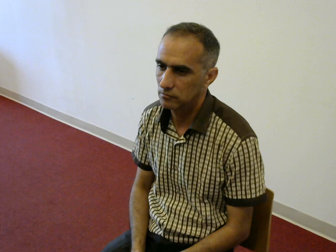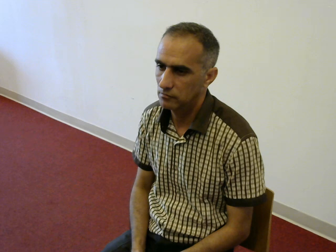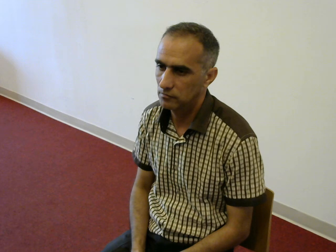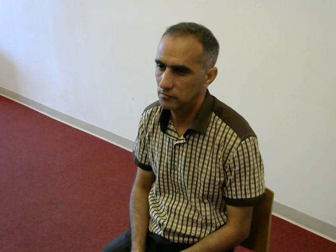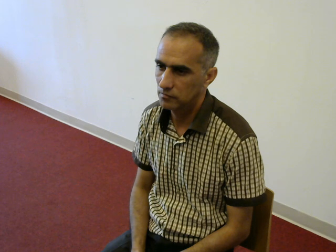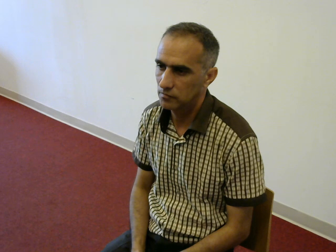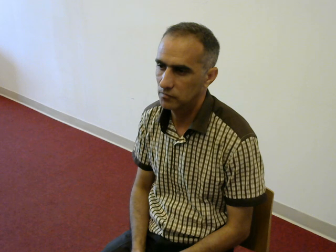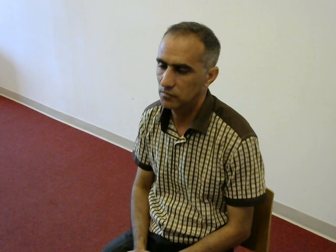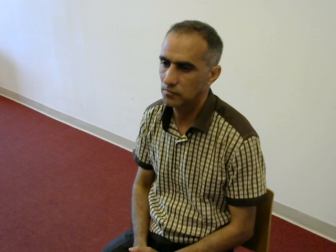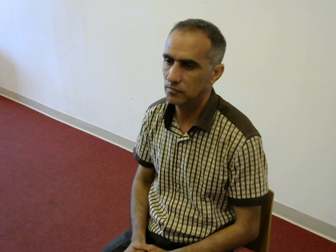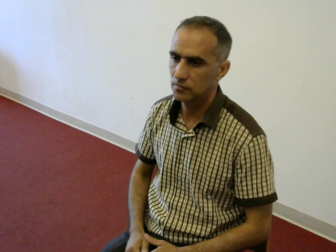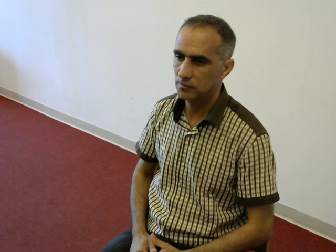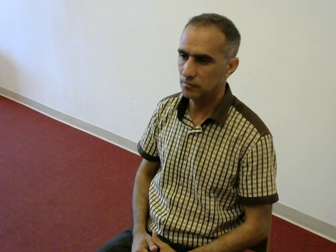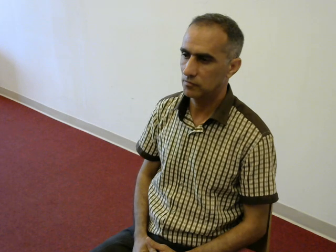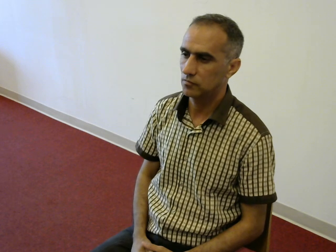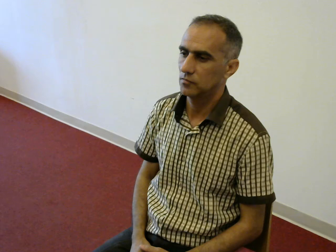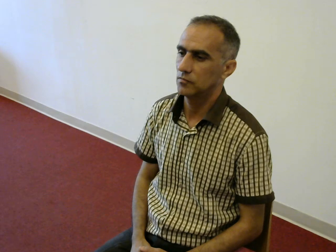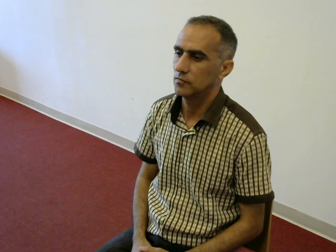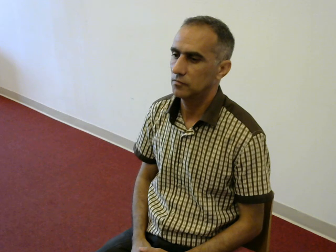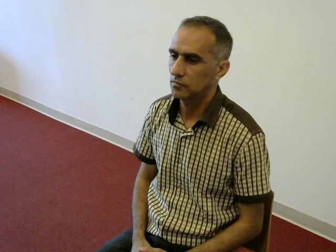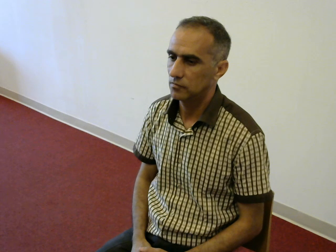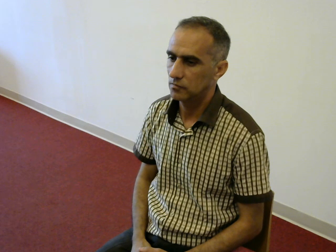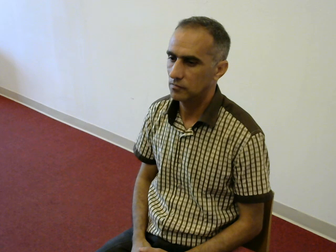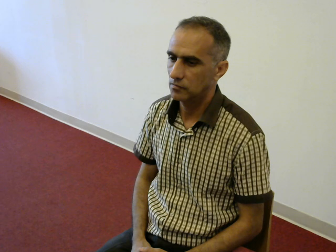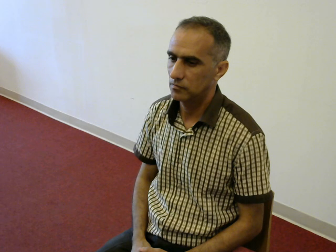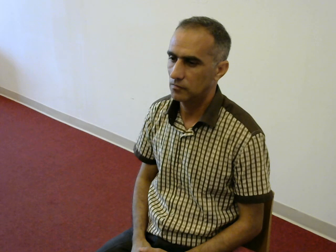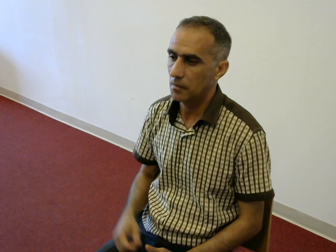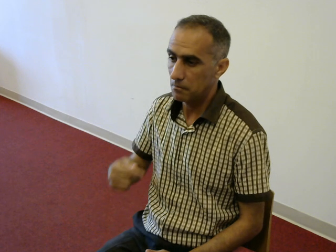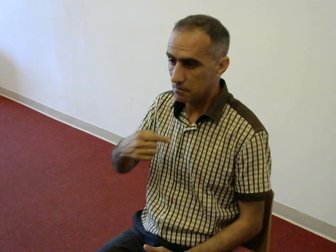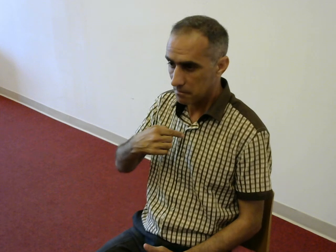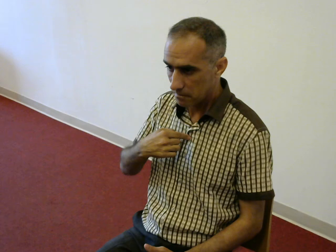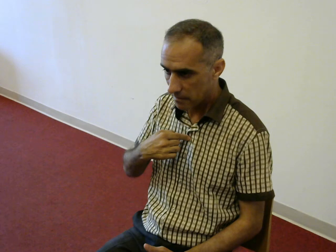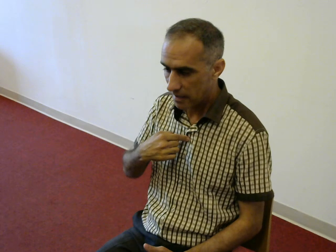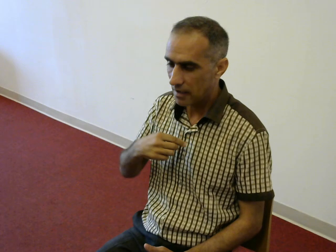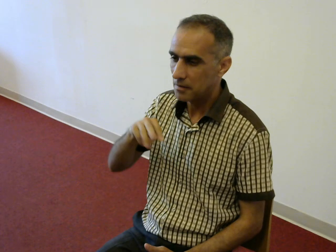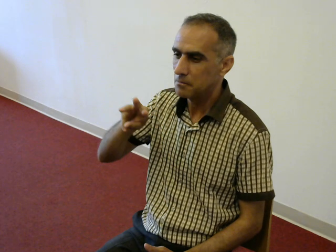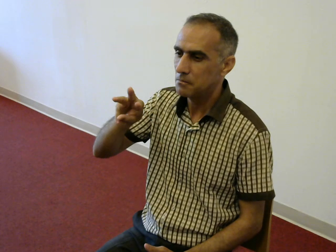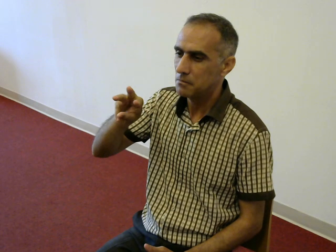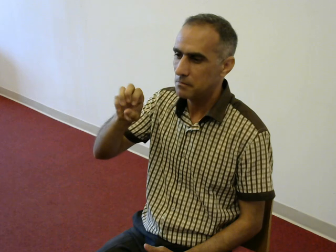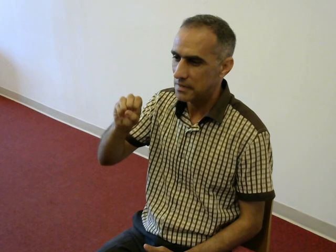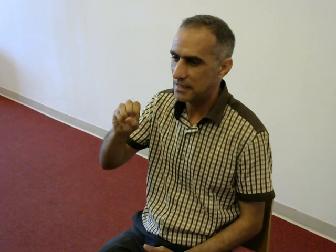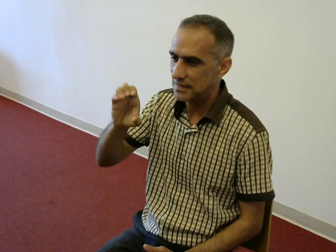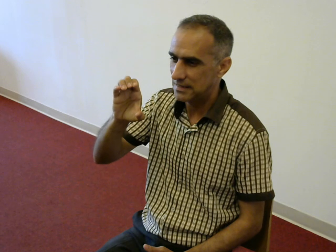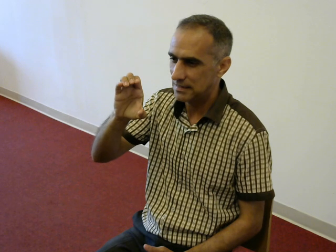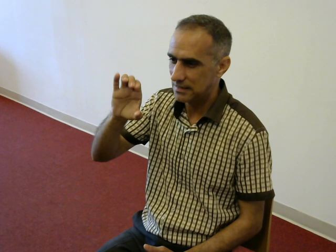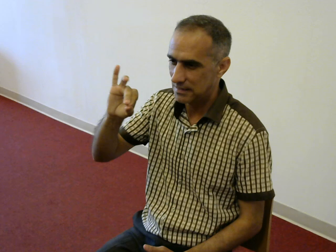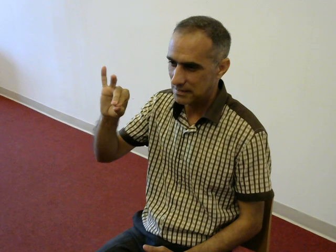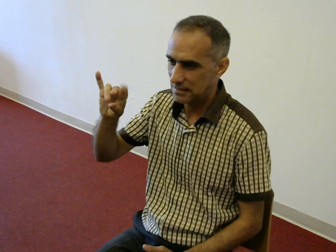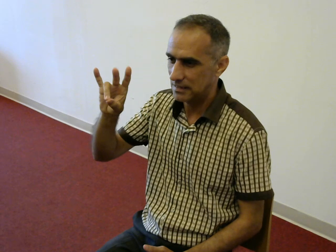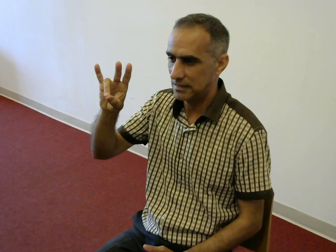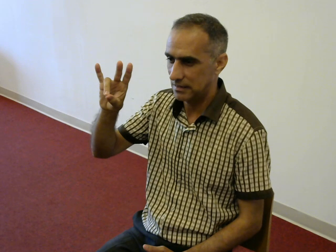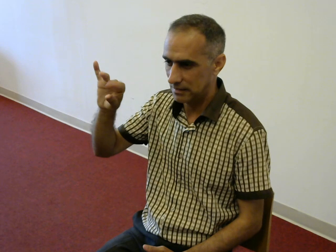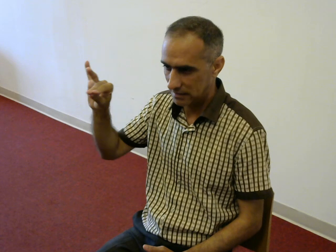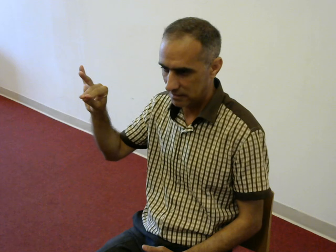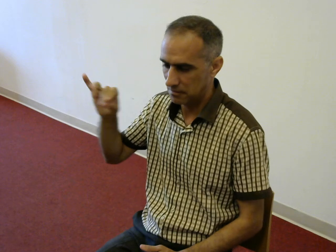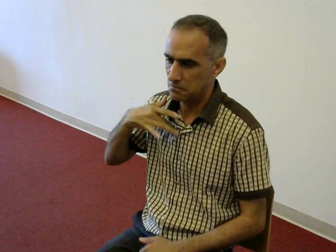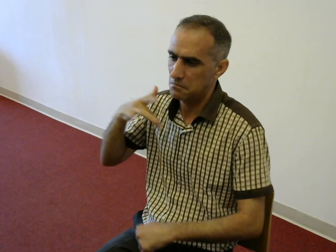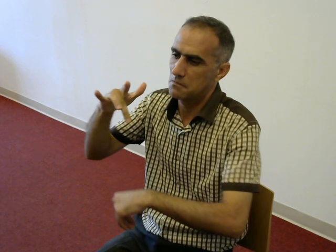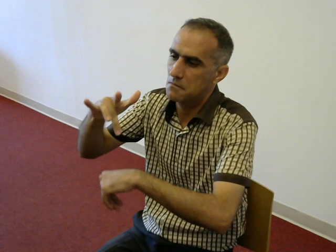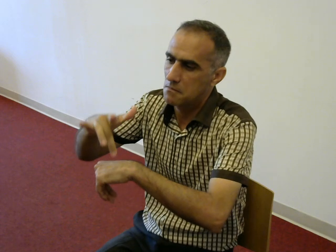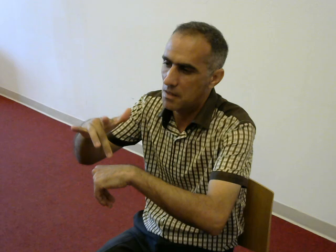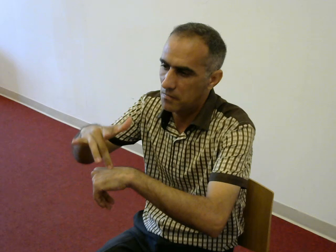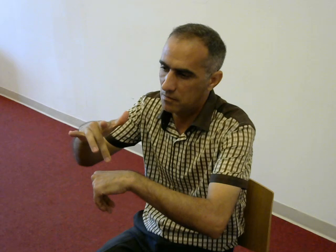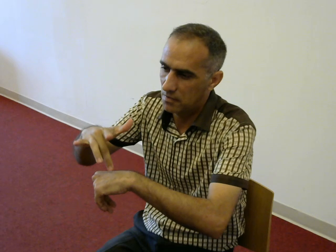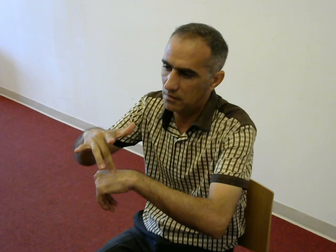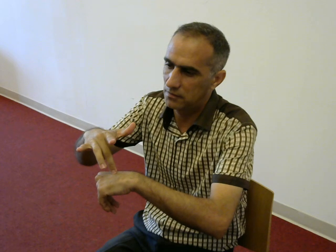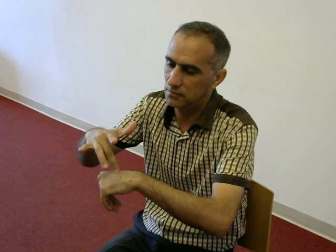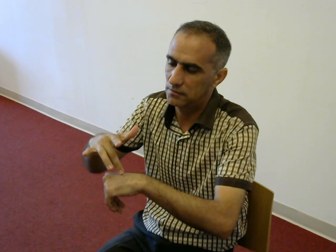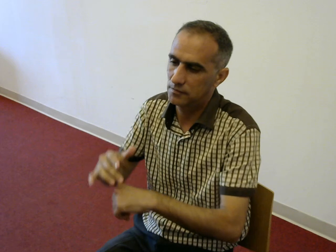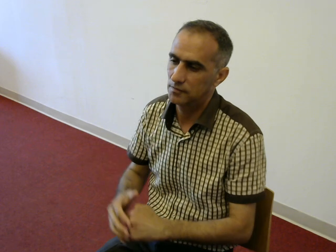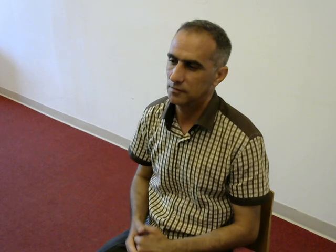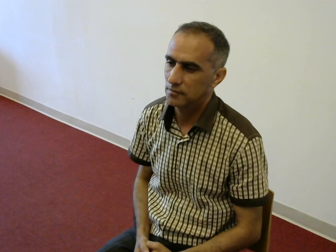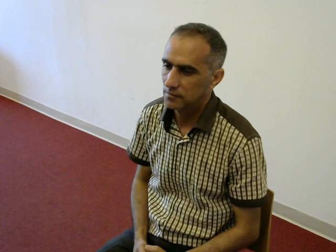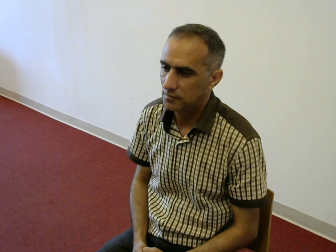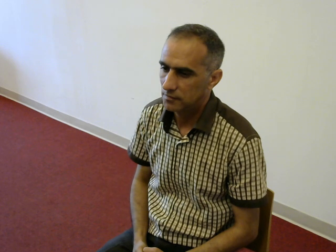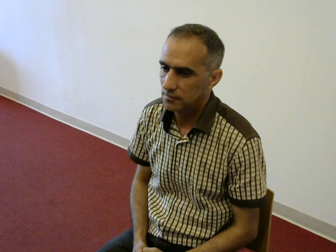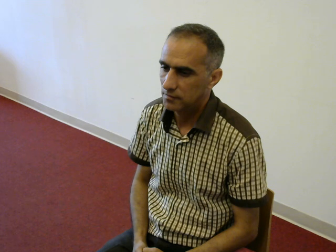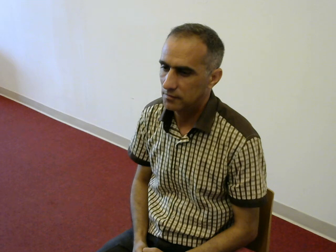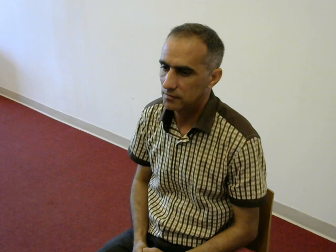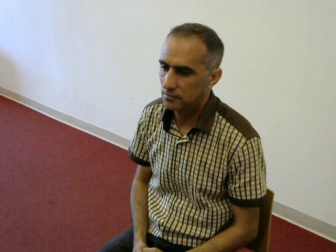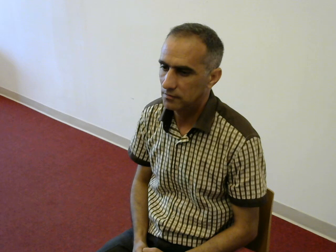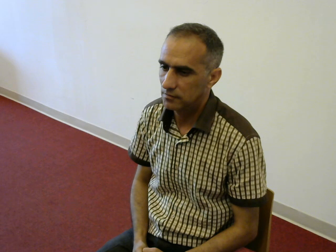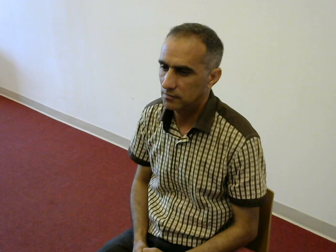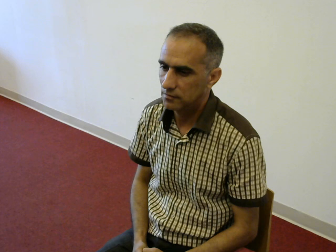Mən Messinin fanatıyam